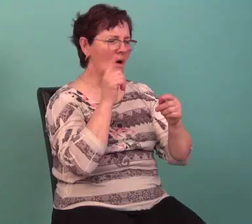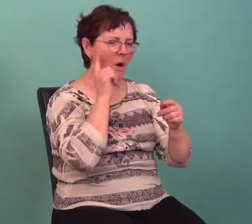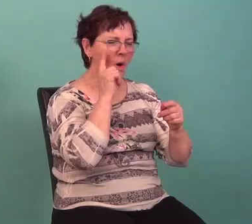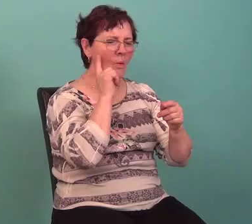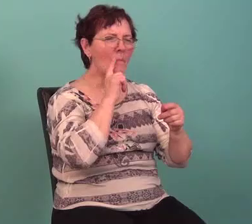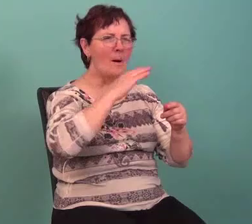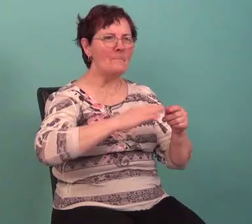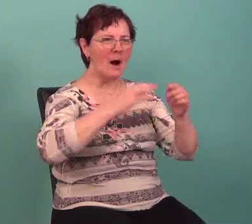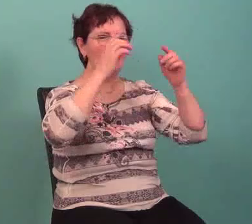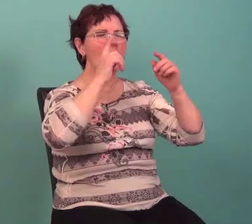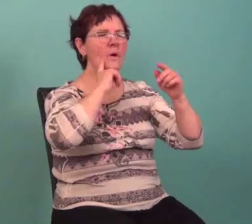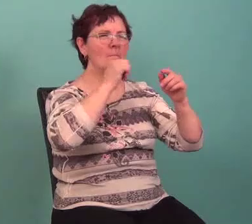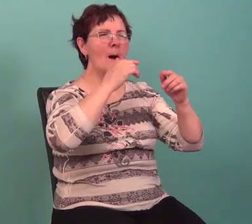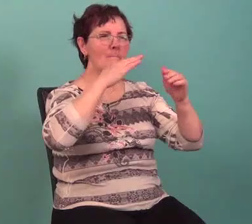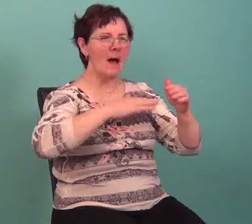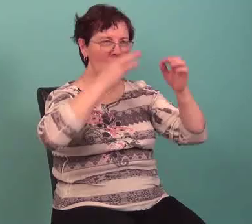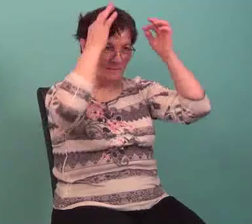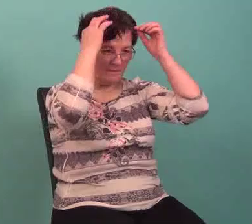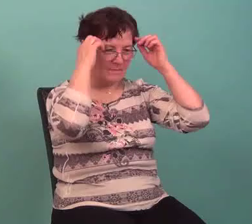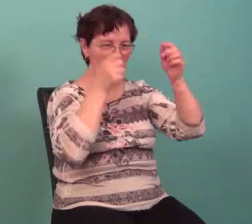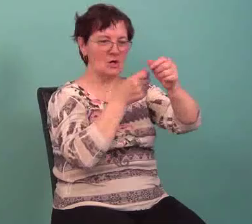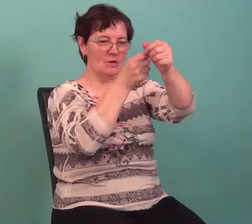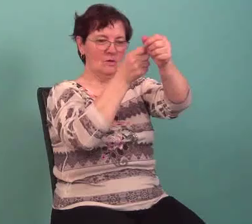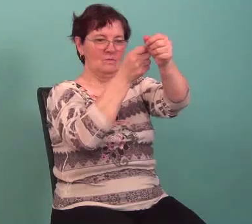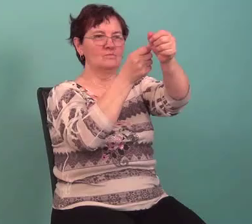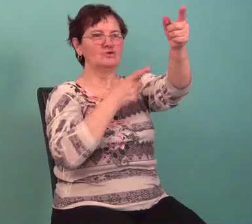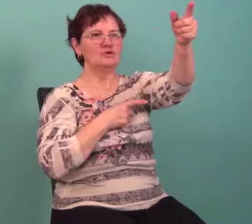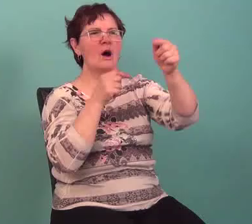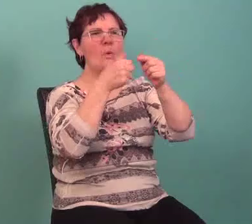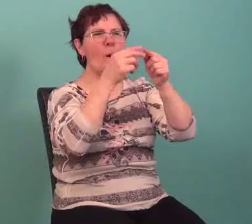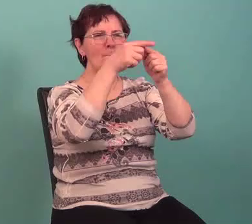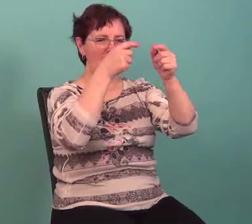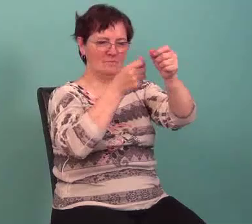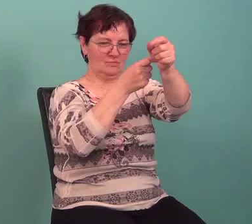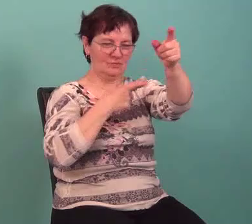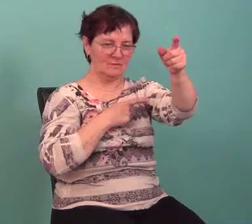Mały chłopiec Myszka Miki strzela z łuku gumową strzałką.